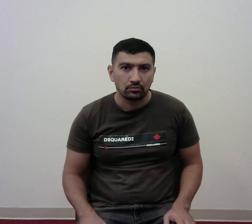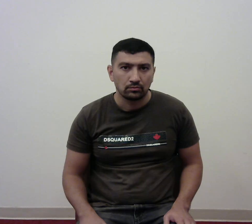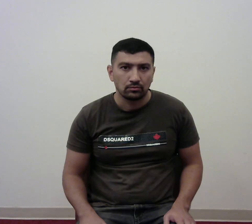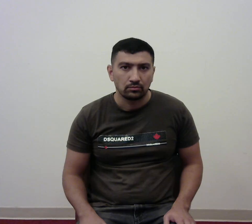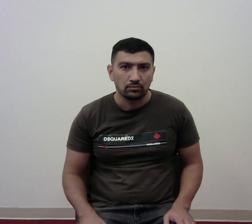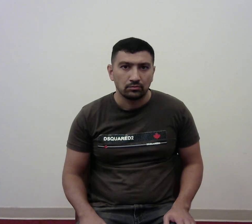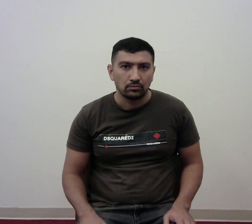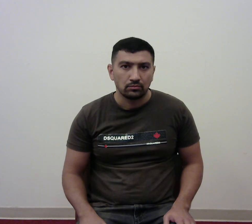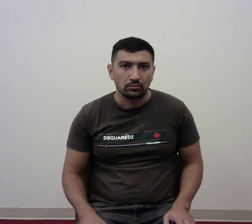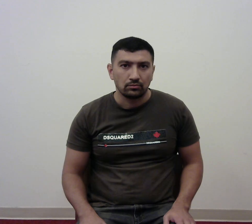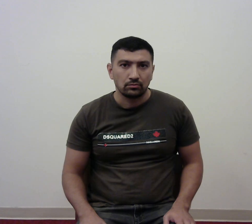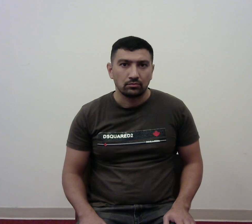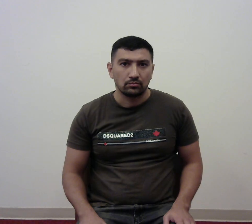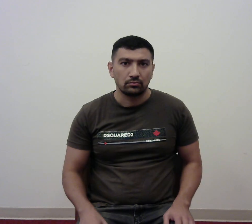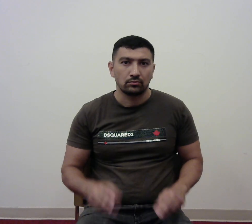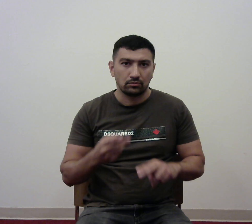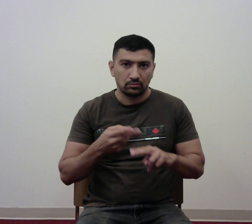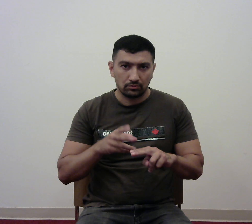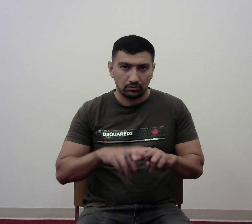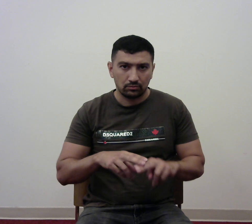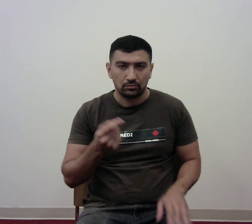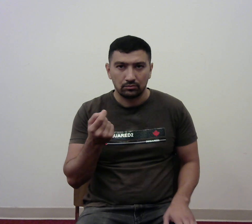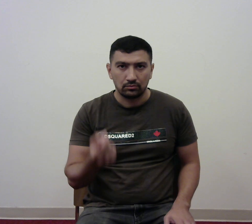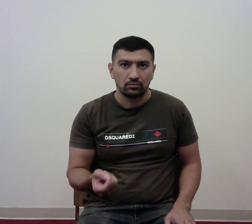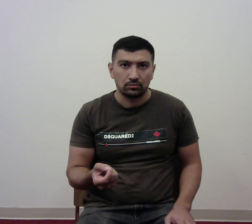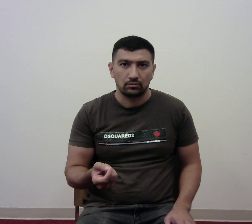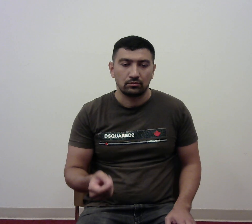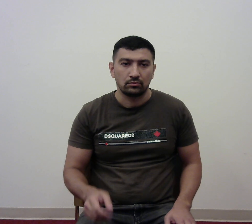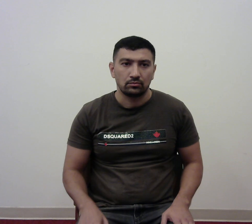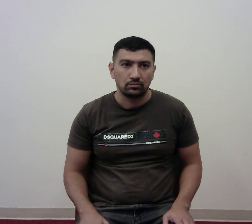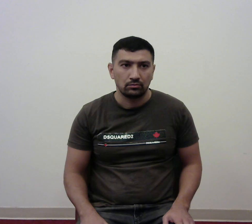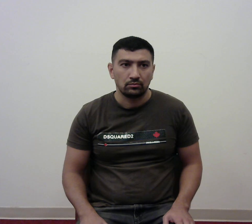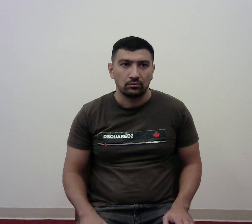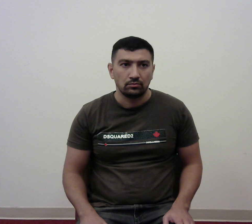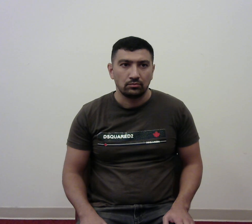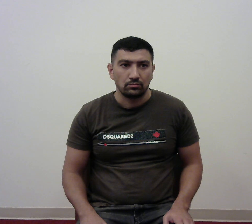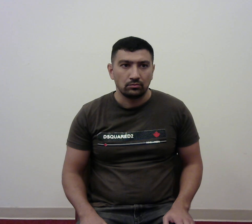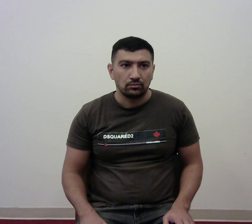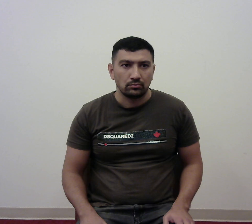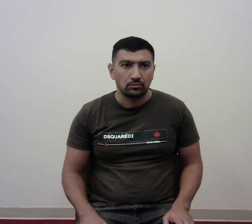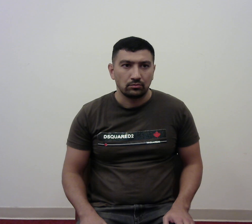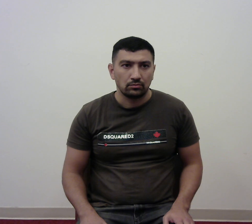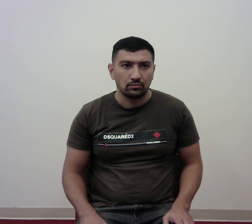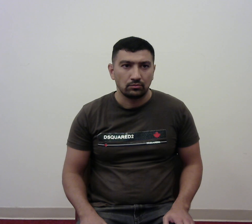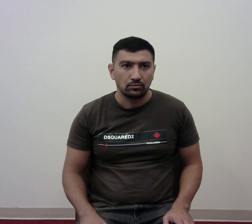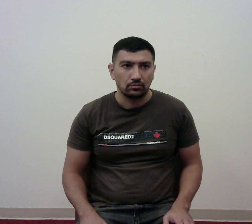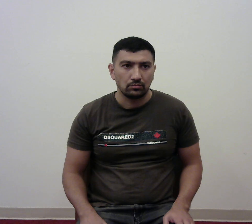Bu ucuzdur